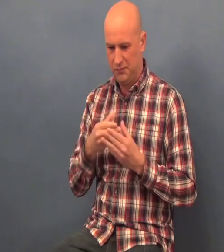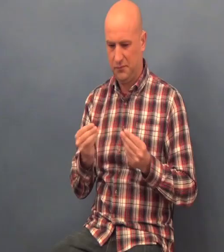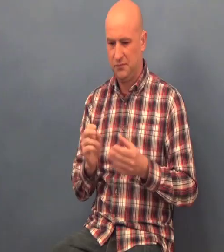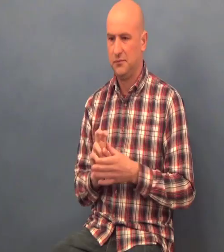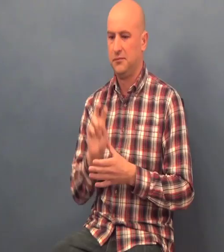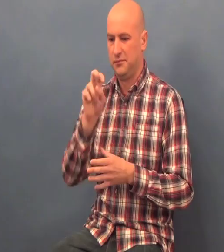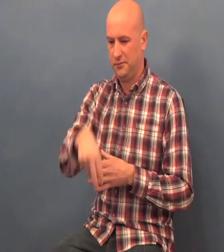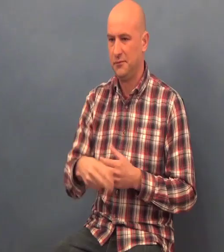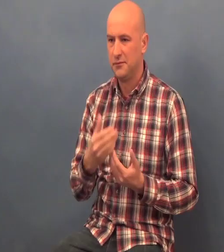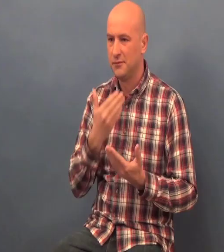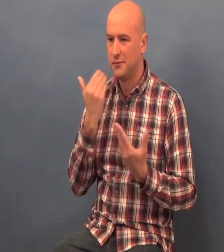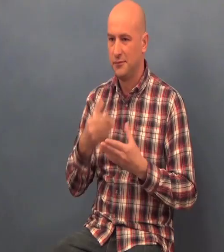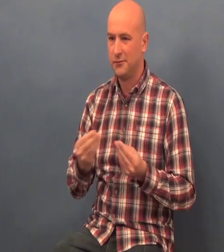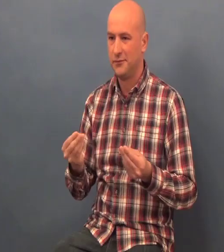Wyskoczyła i zniknęła.